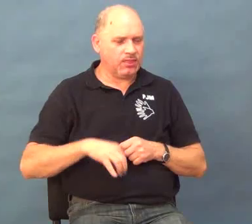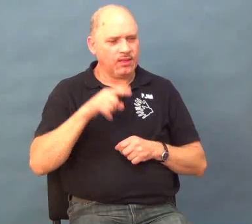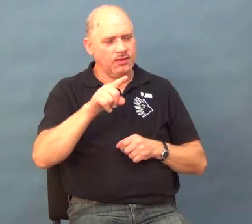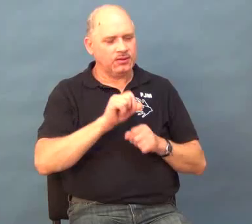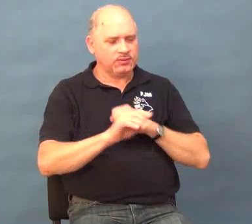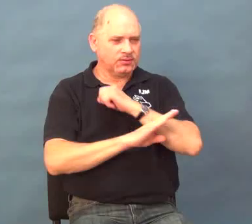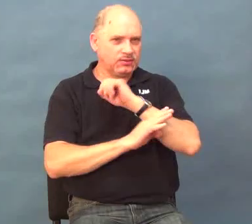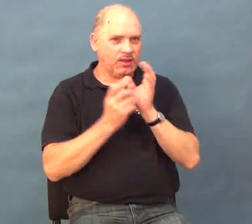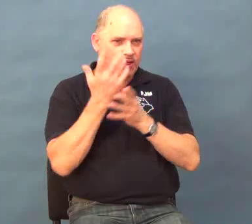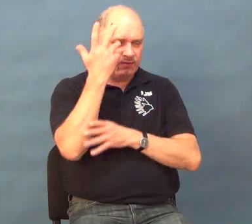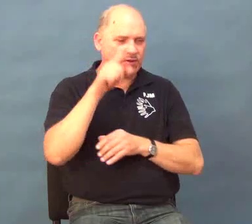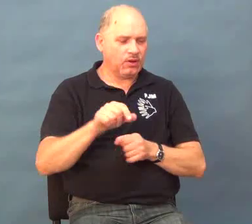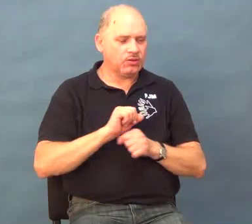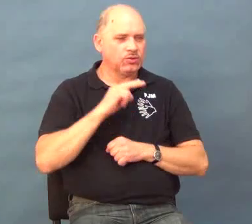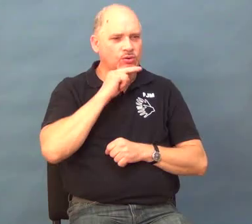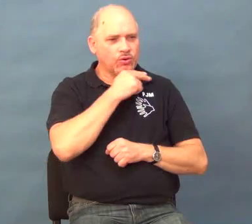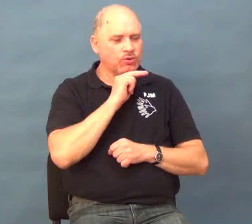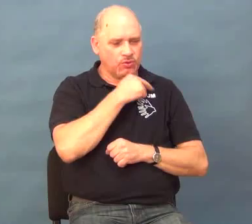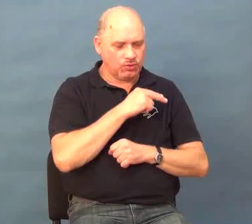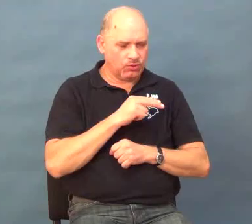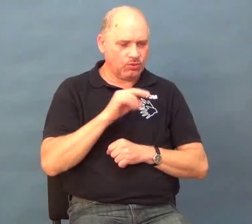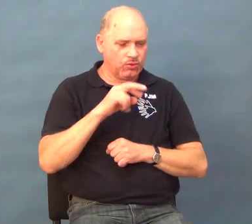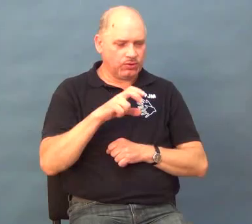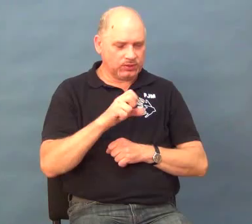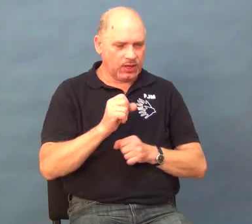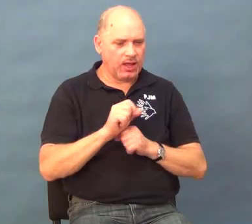Tam jest drzewo, to jest grusza.